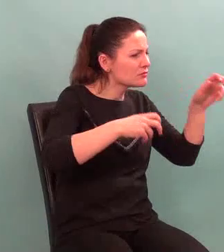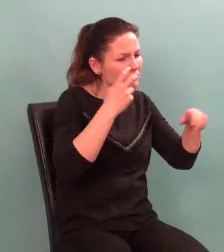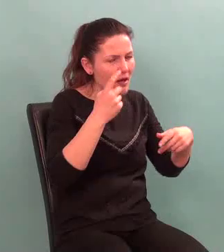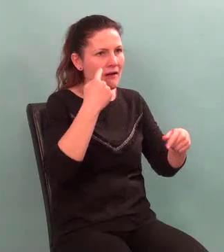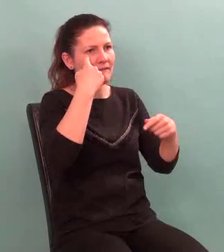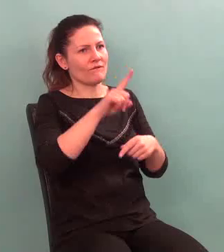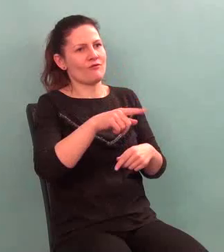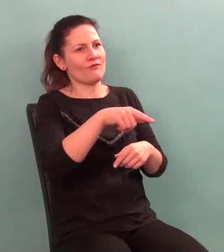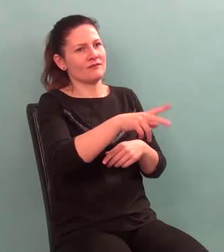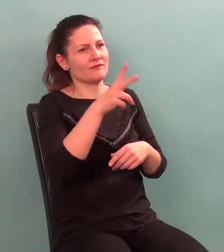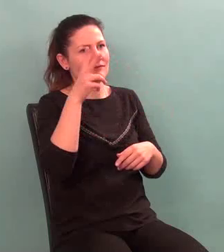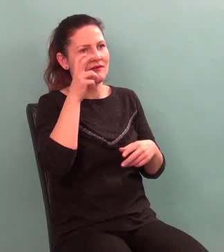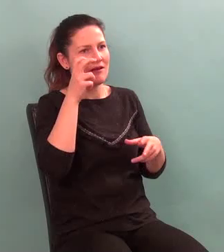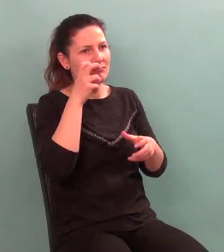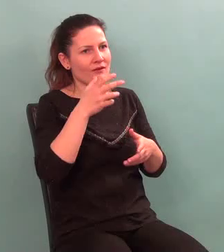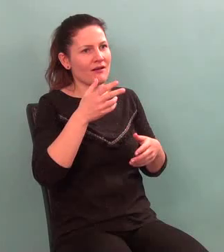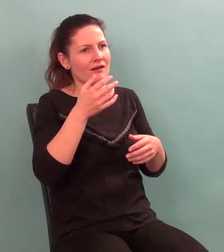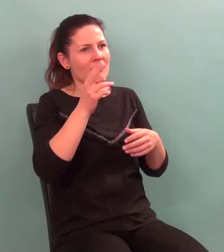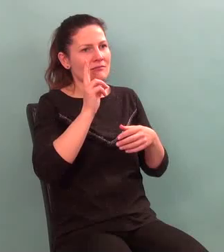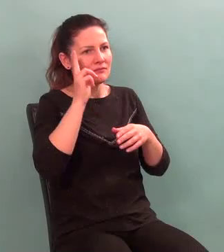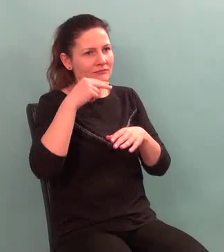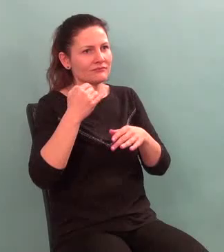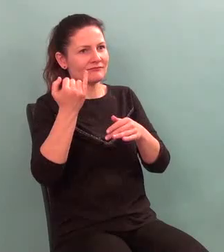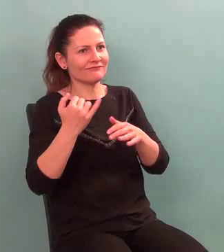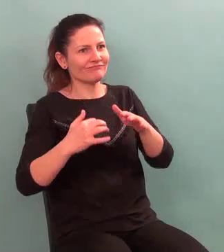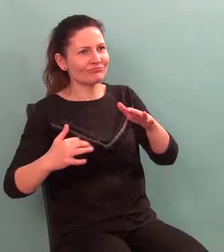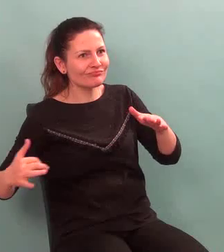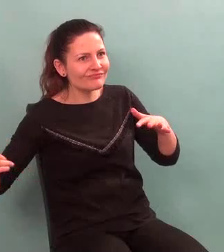O są, widzi tam żaby - mamę, tatę, dzieci.